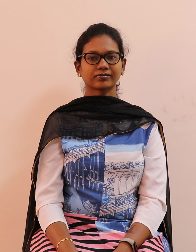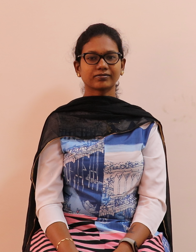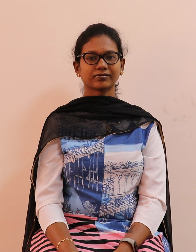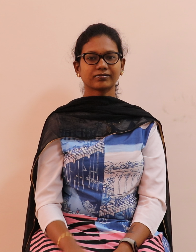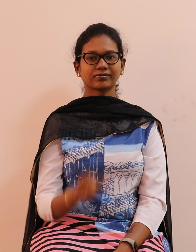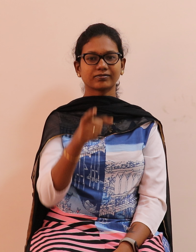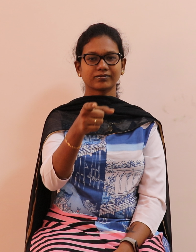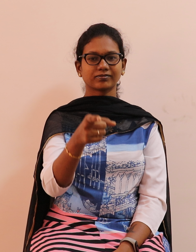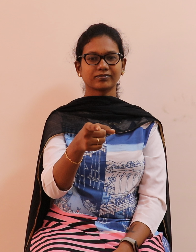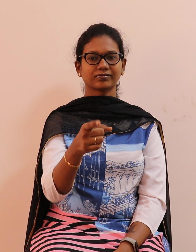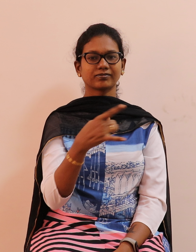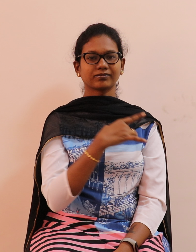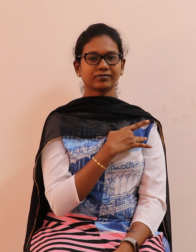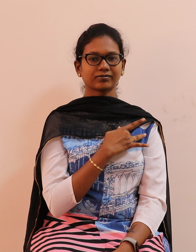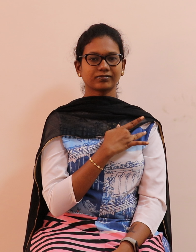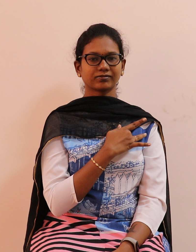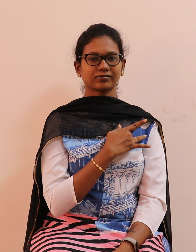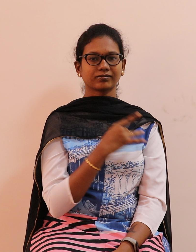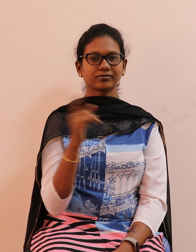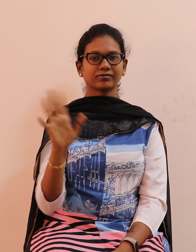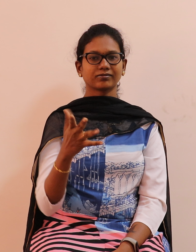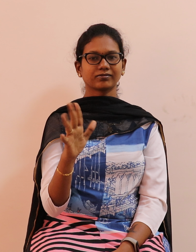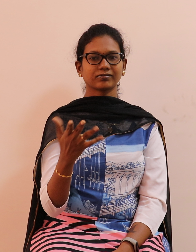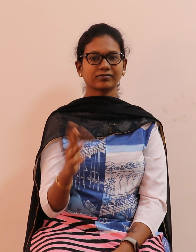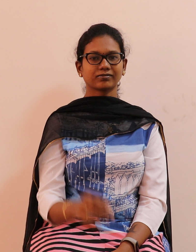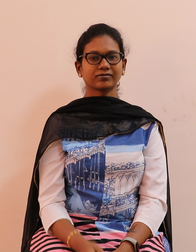do not hurt me